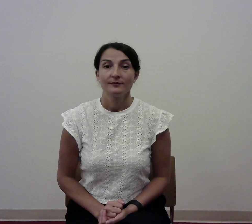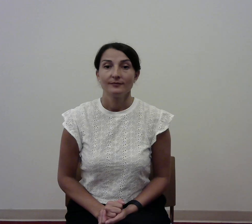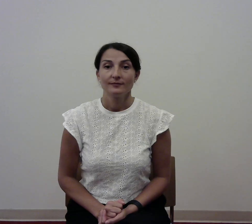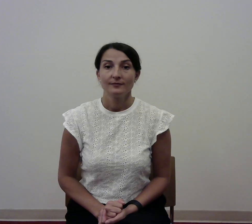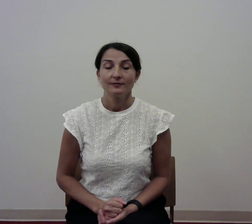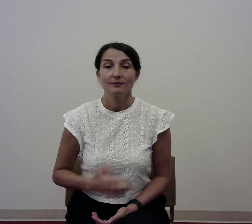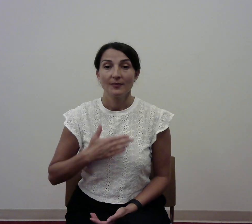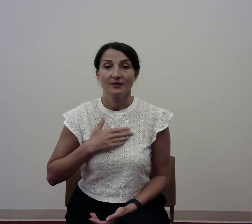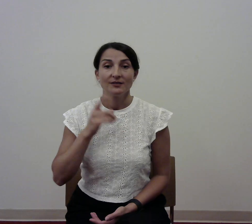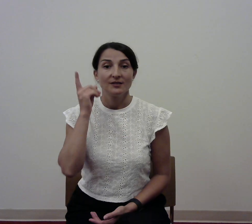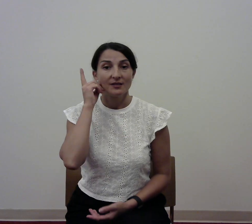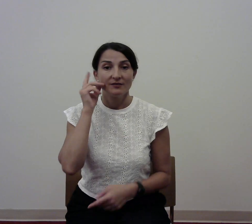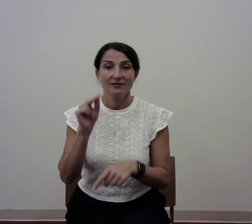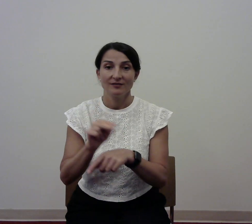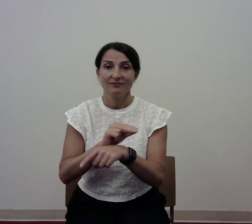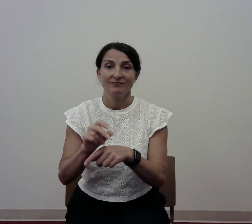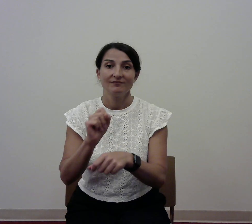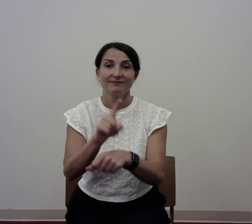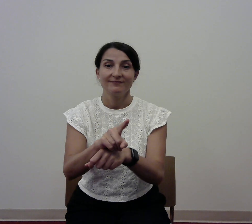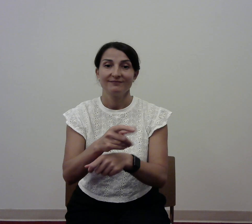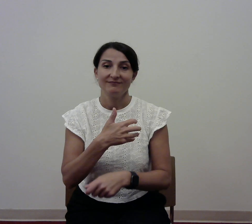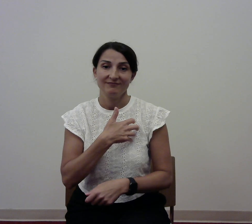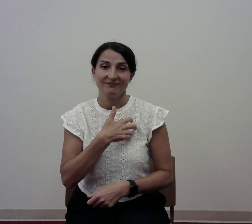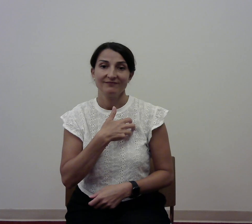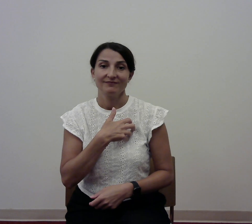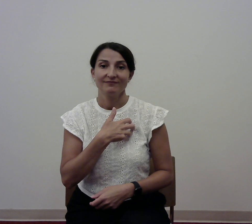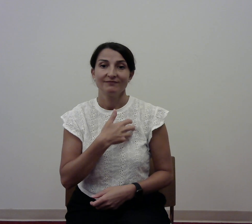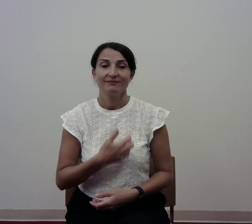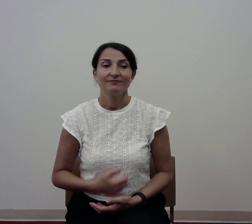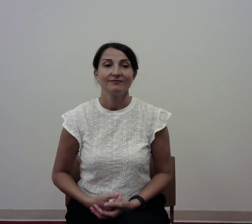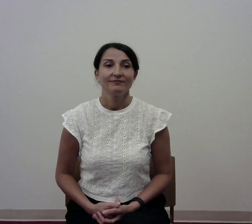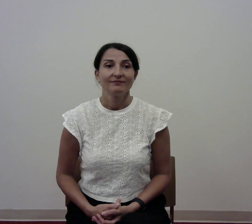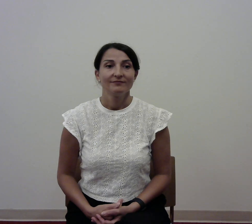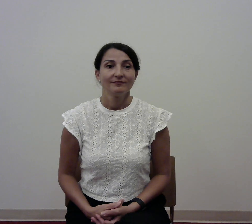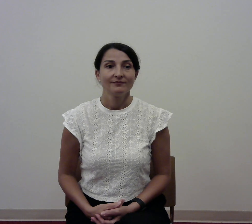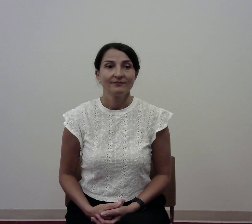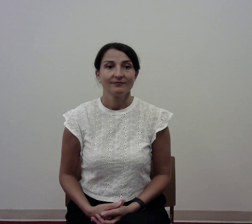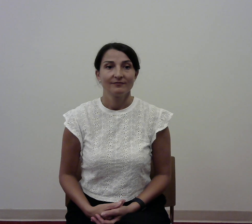Mən telefonu təmir etdirmək istəyirəm